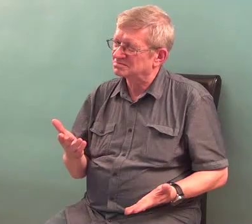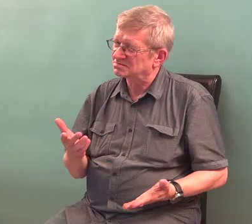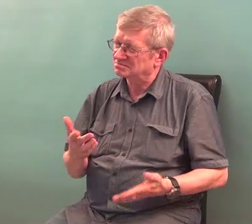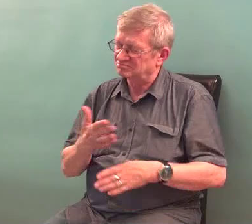Nadal.